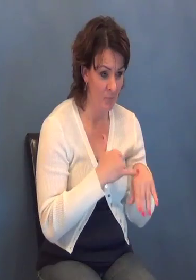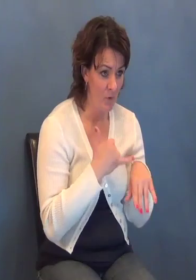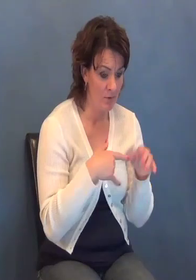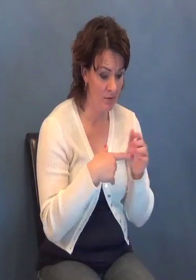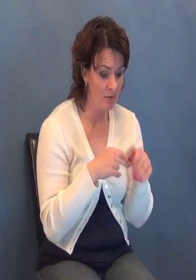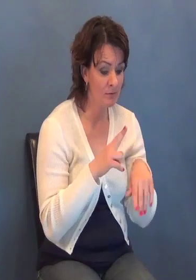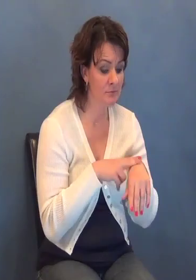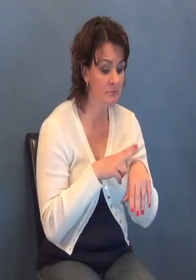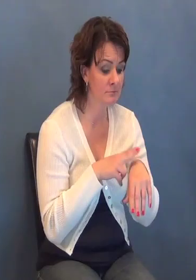Dwudziesty szósty to piątek.